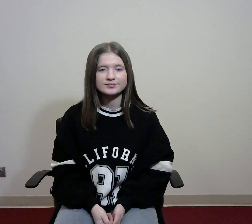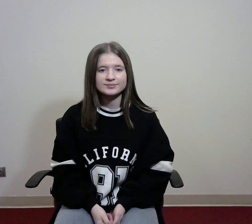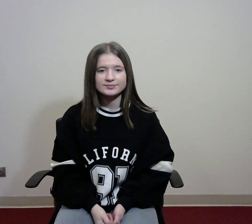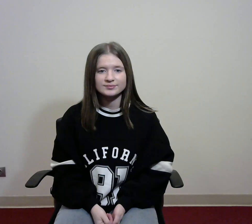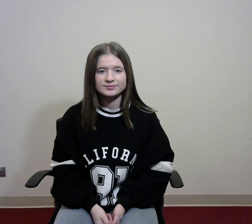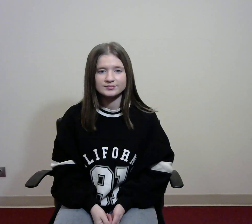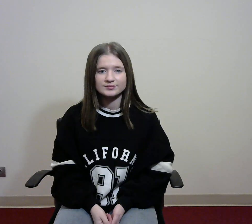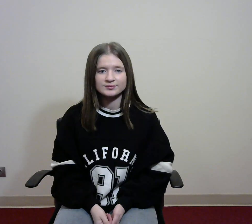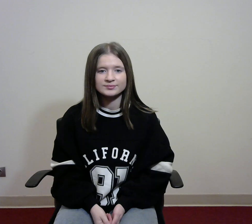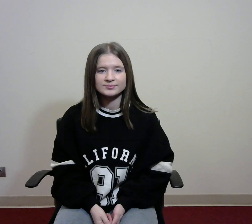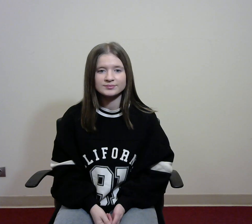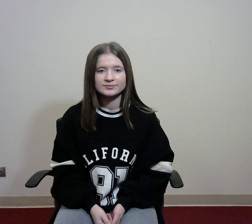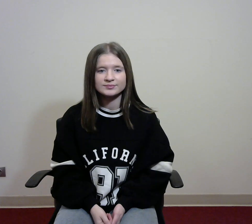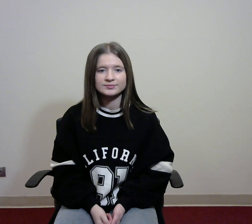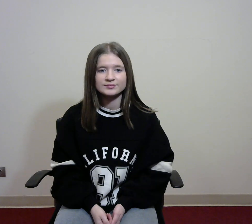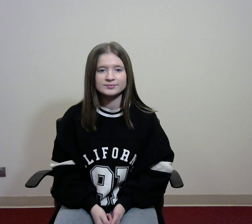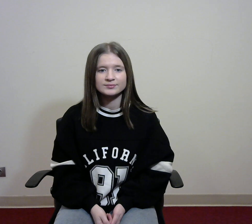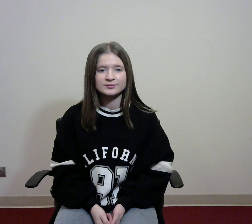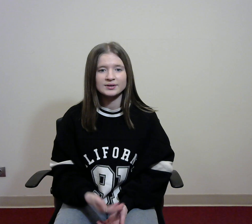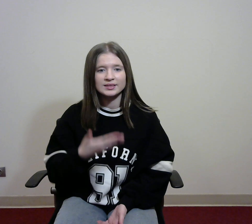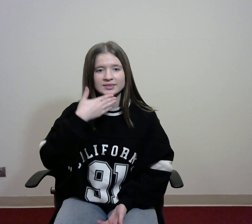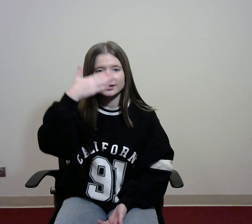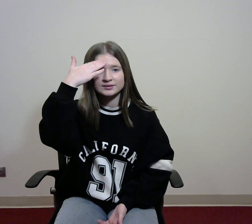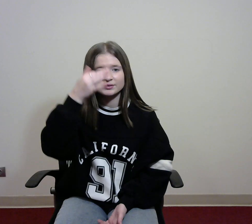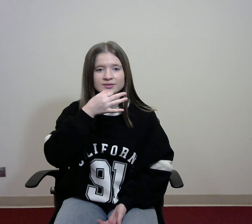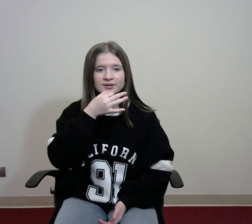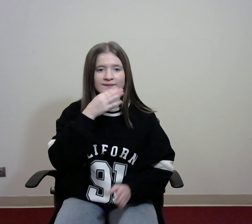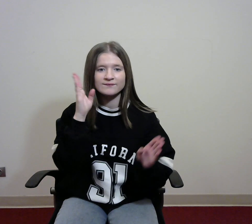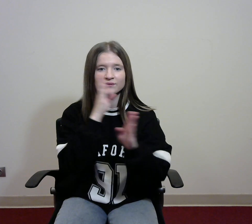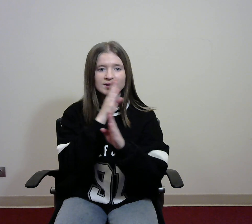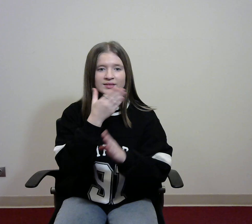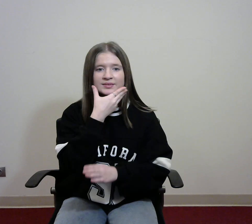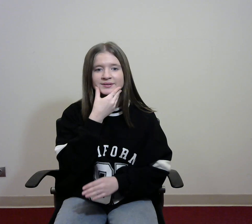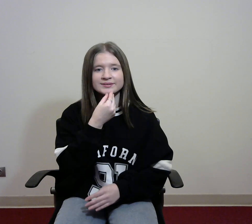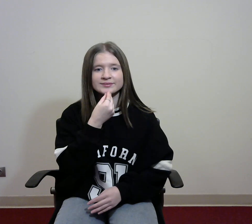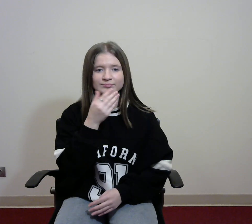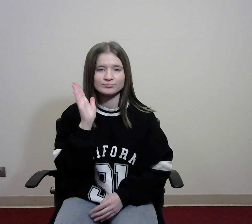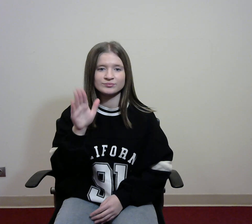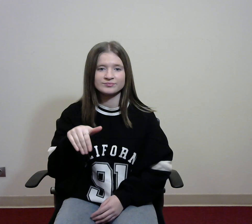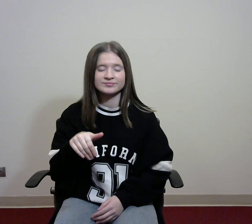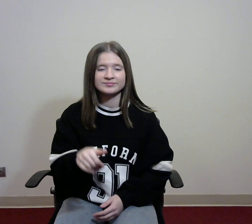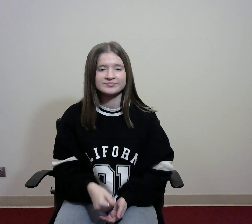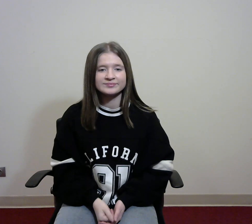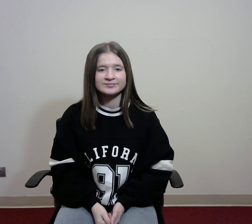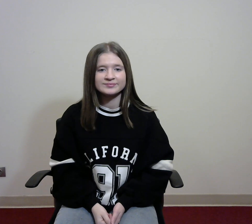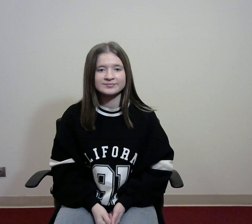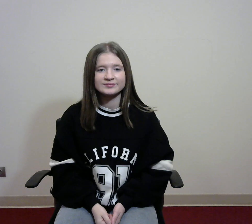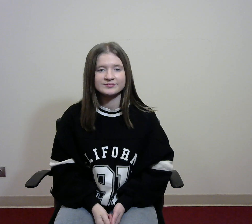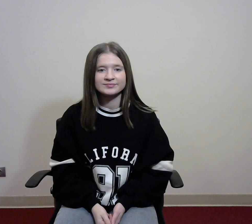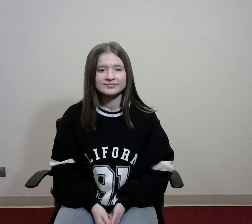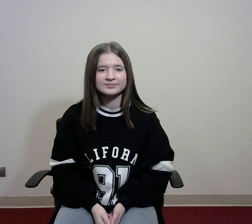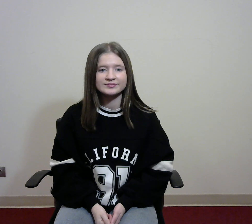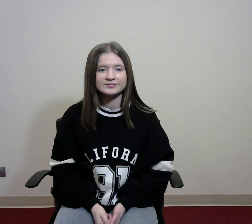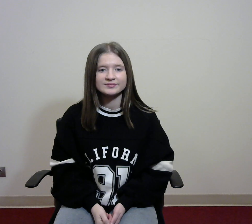Yazda havalar qəşəng olur